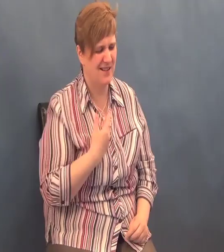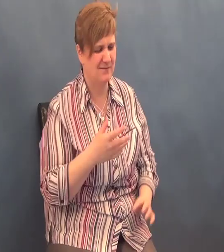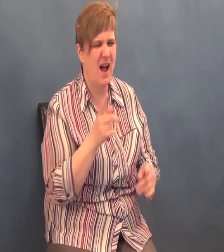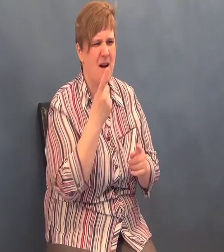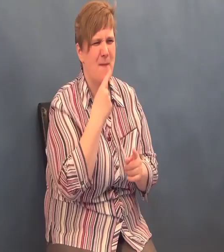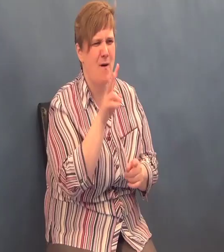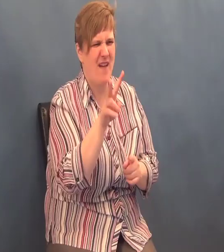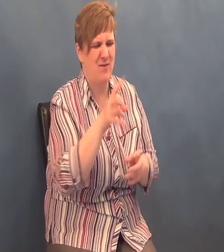To mało, dwie godziny.